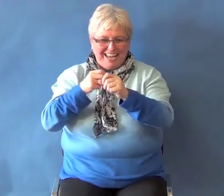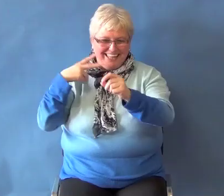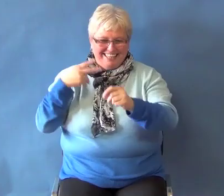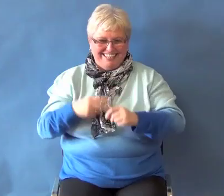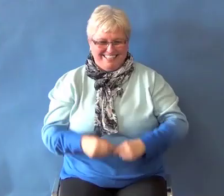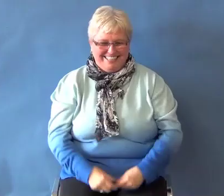Strzelam.